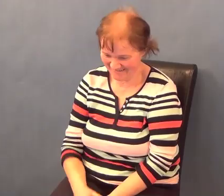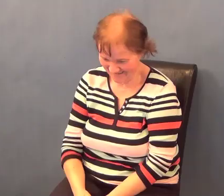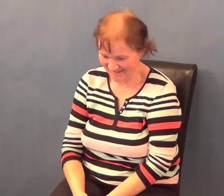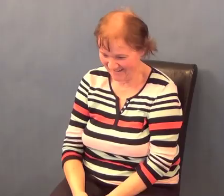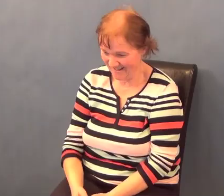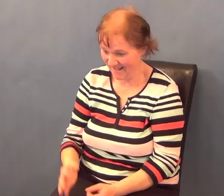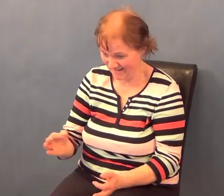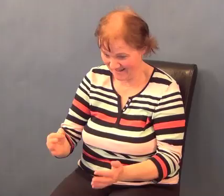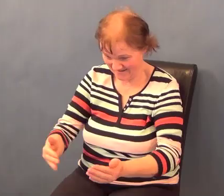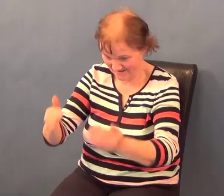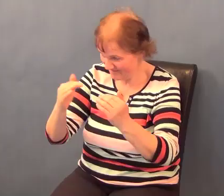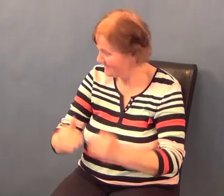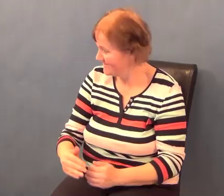Teraz następne?